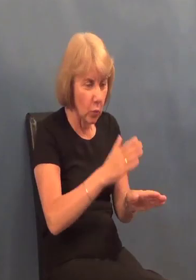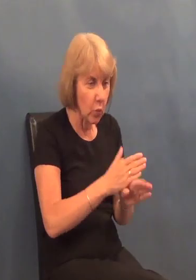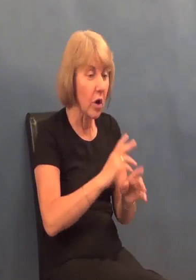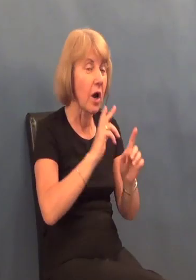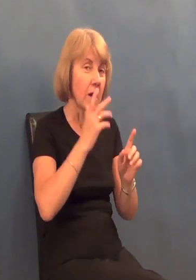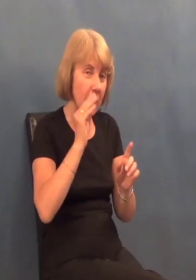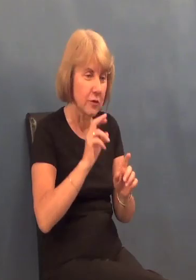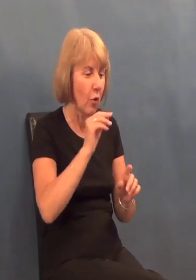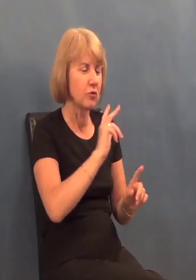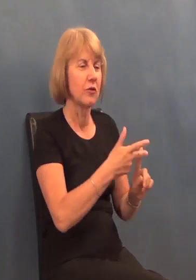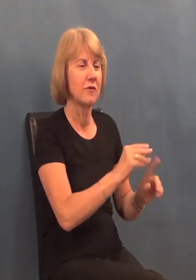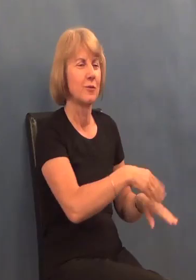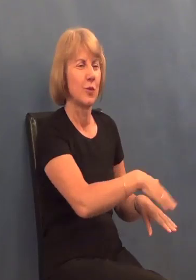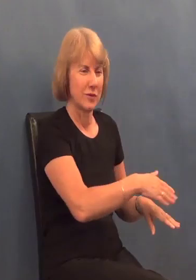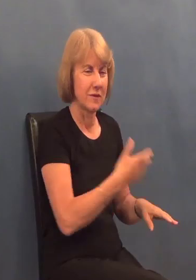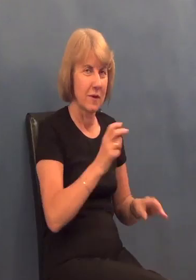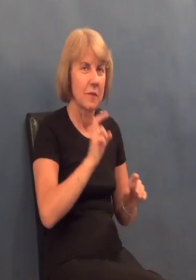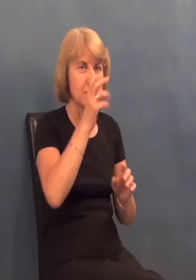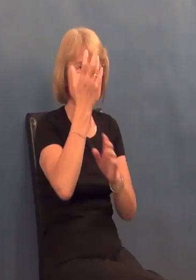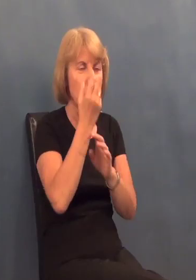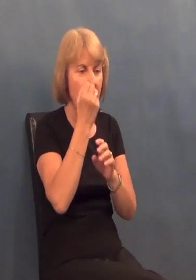Drugi... Jeszcze jeden, trzeci kosz trzeba napełnić, więc mężczyzna wchodzi na drabinę i dalej zbiera gruszki.